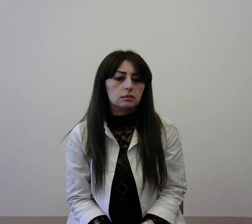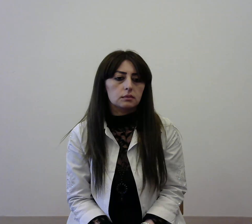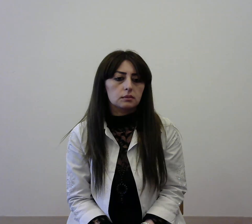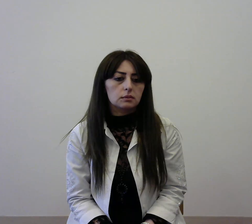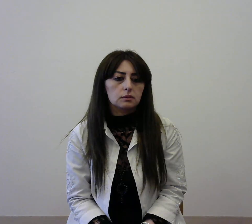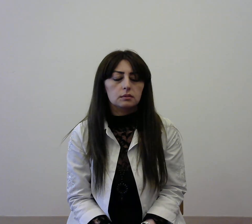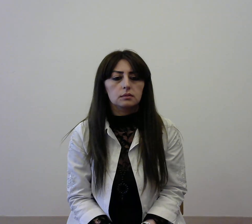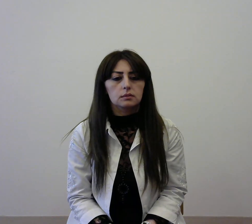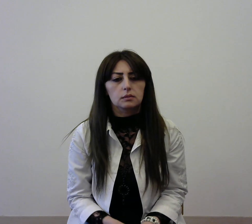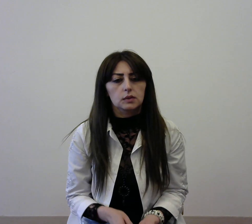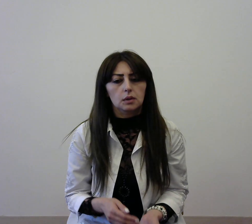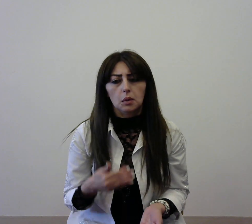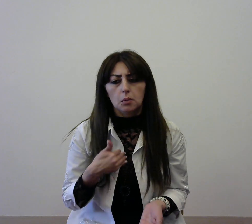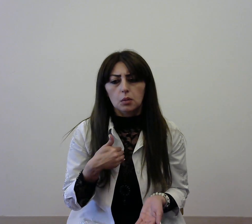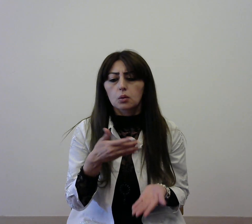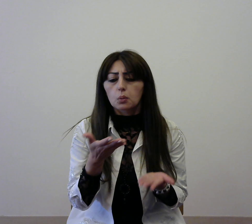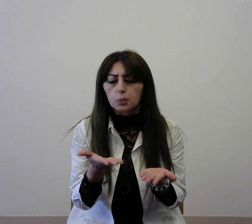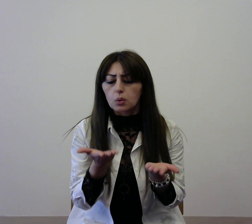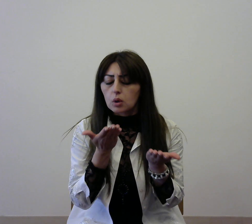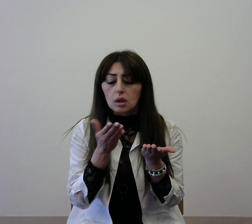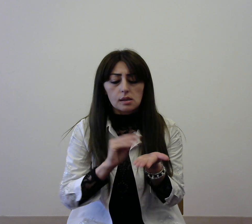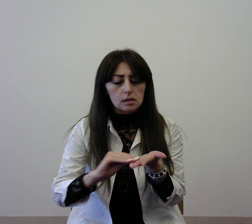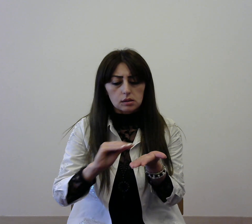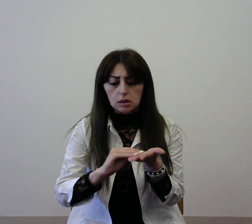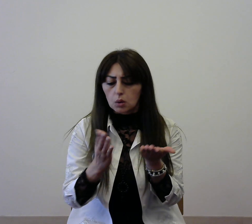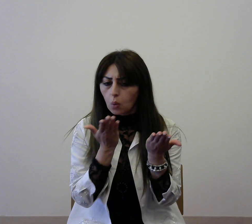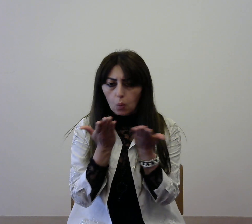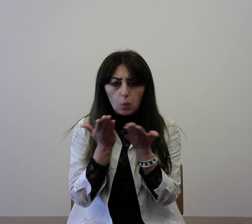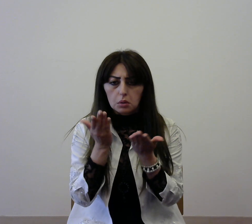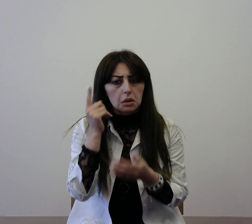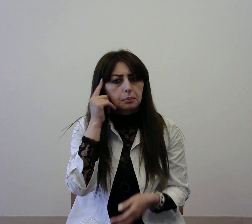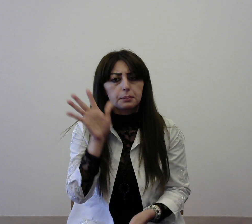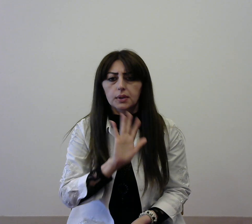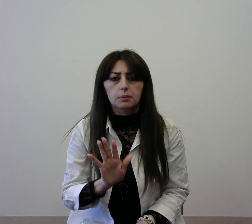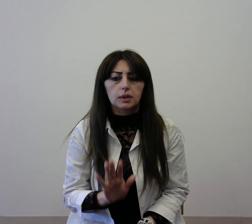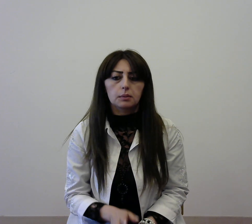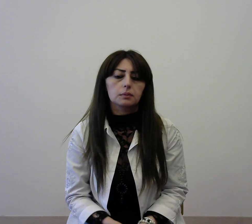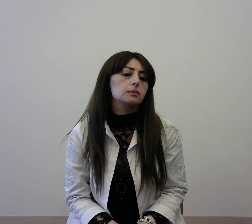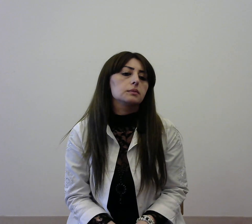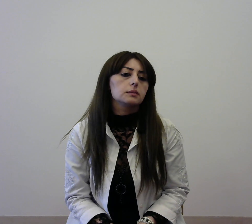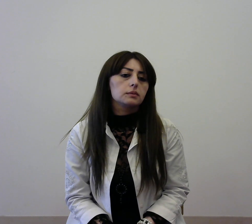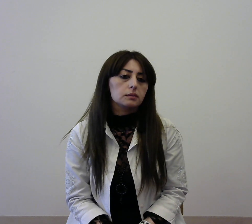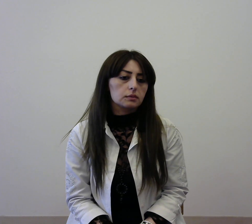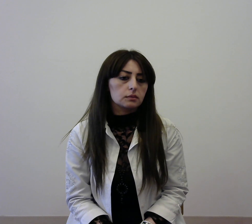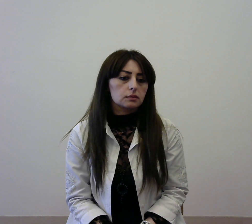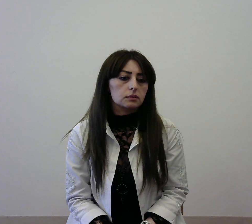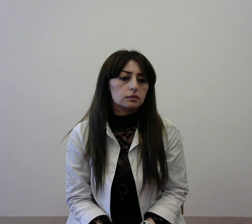Mən bu yazını oxuya bilmirəm